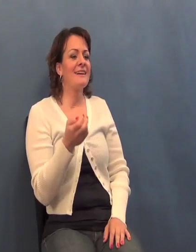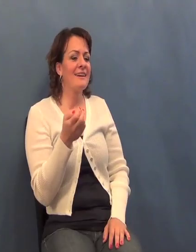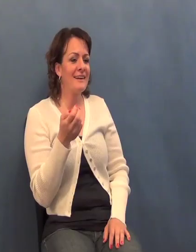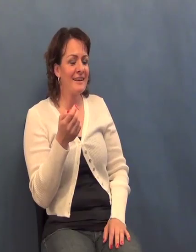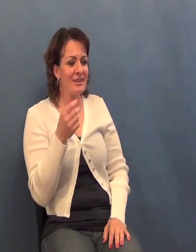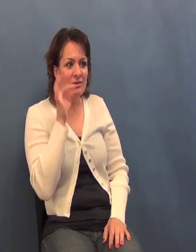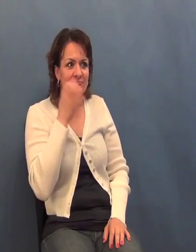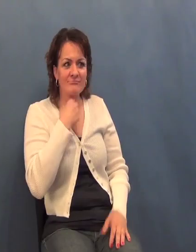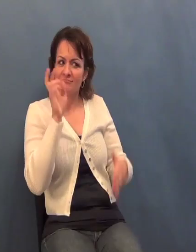Kot nie odpuszcza i znowu wchodzi na górę.